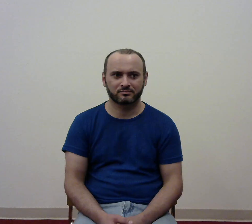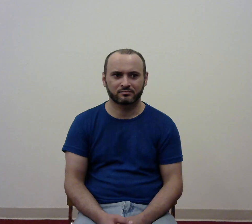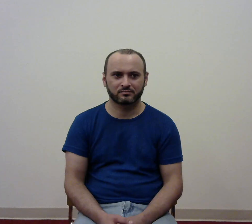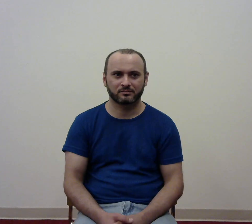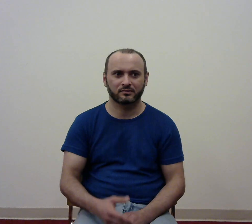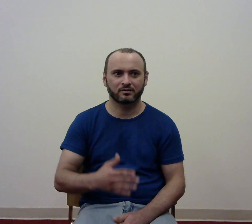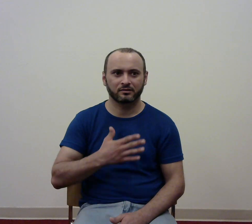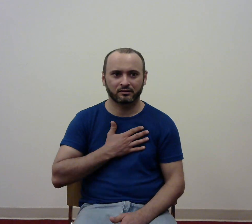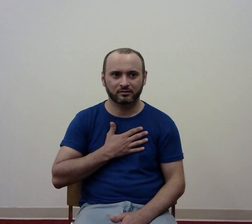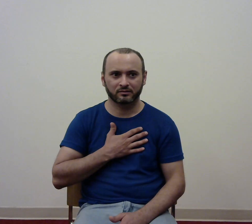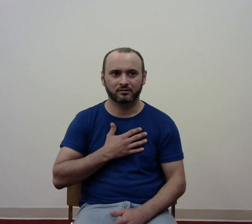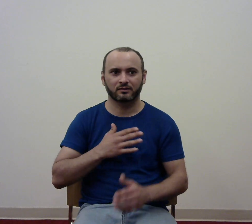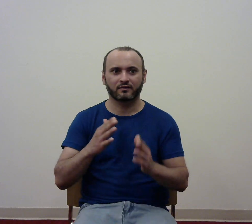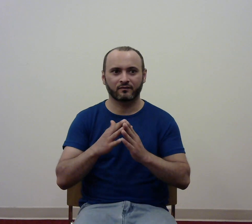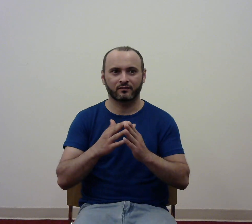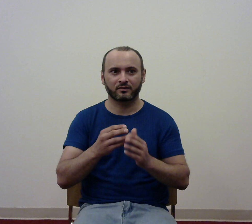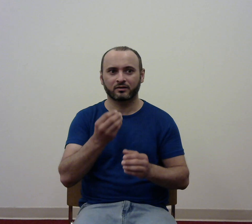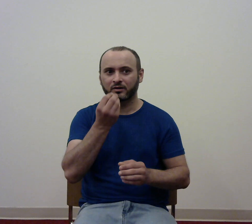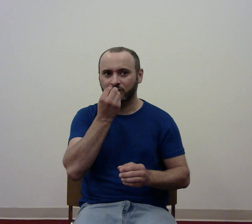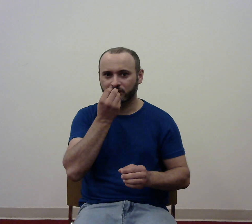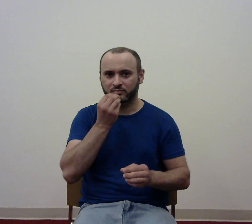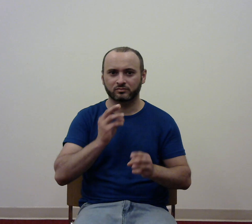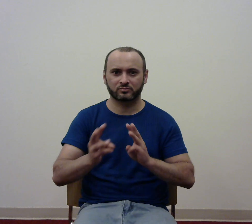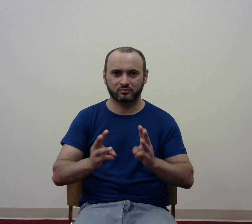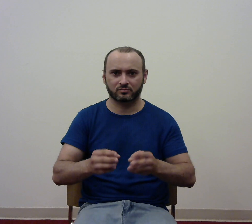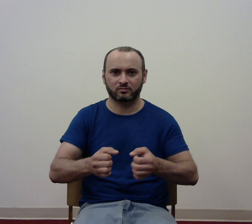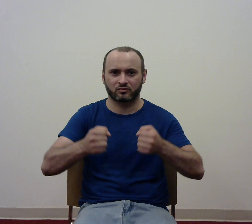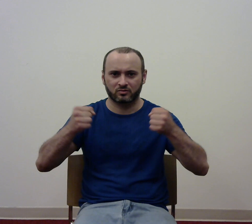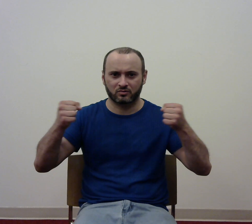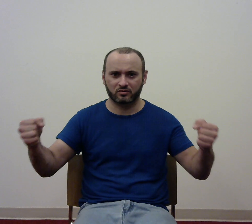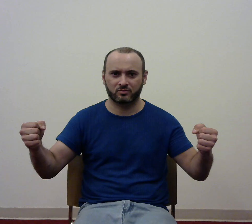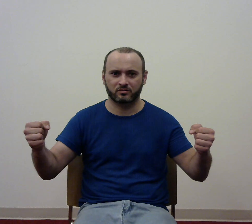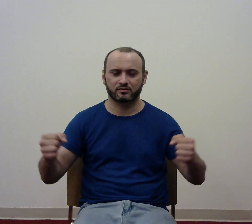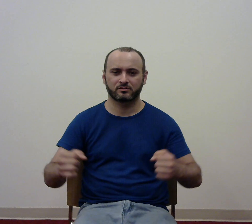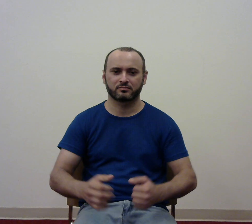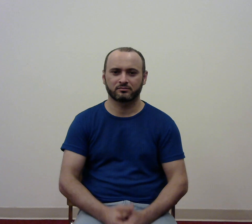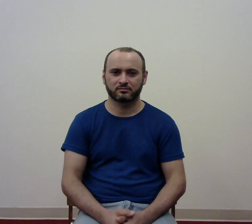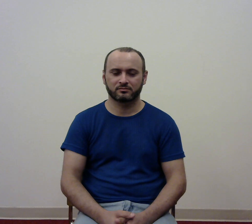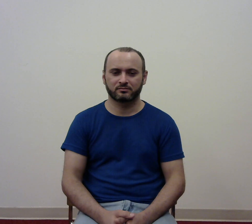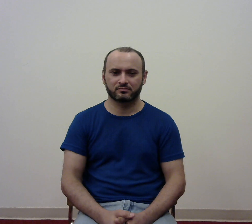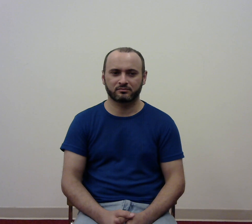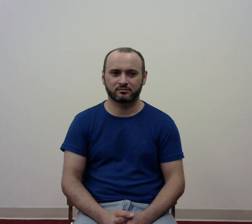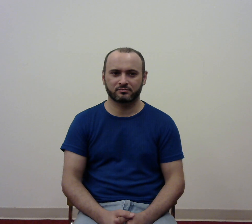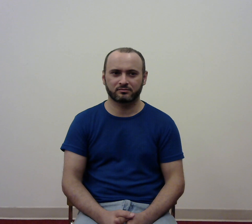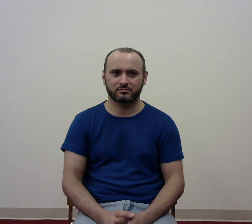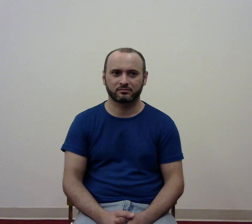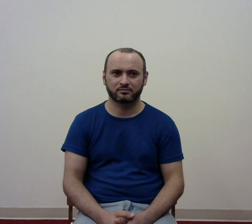Mənim evimin mətbəxi genişdir